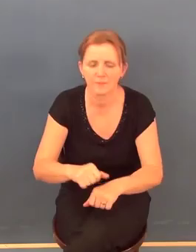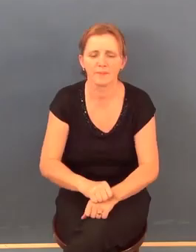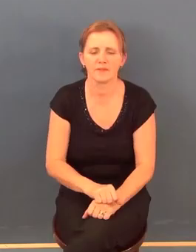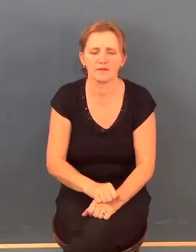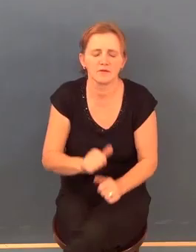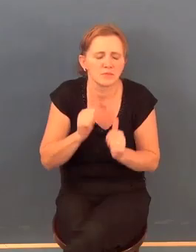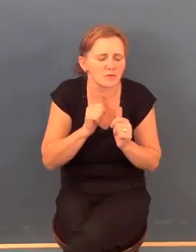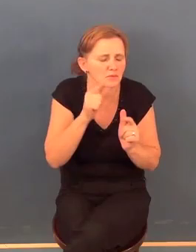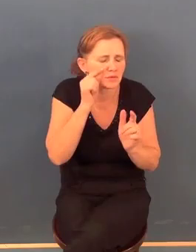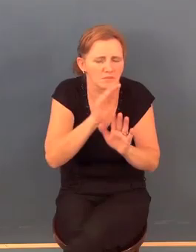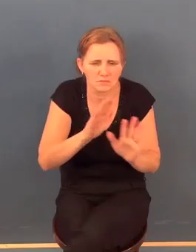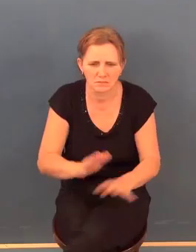Spokojnie sobie spał.